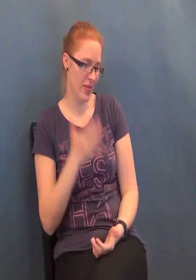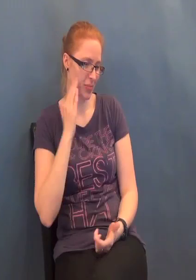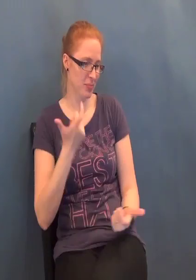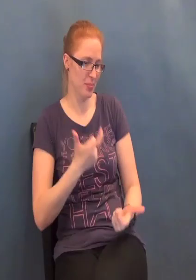Wiem.